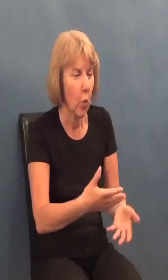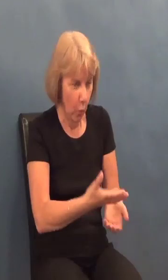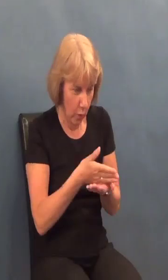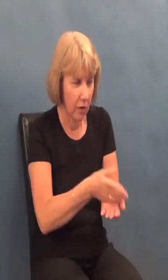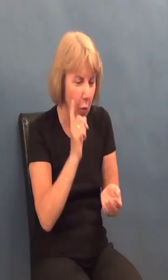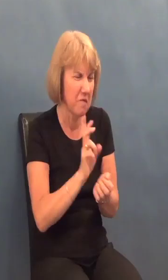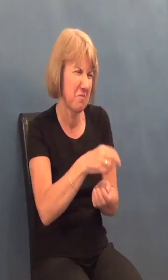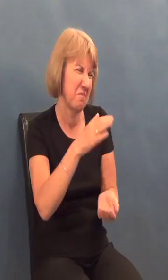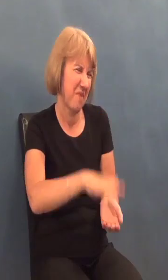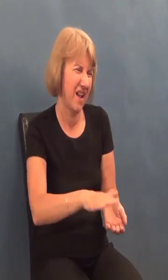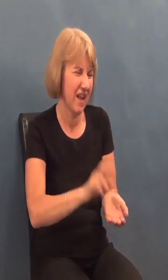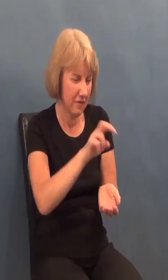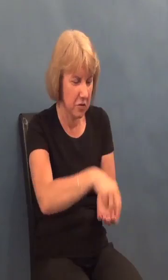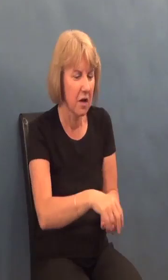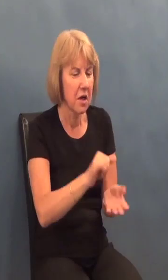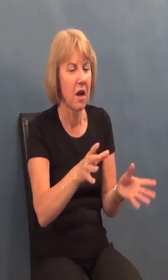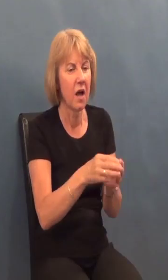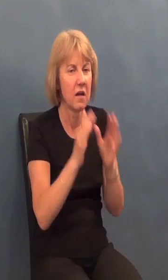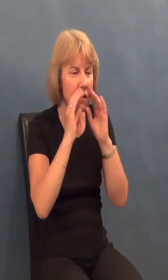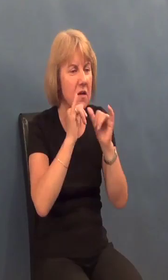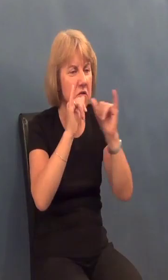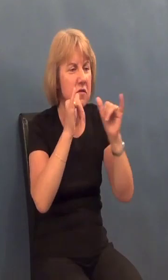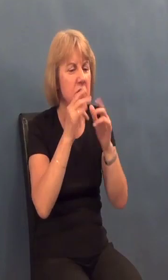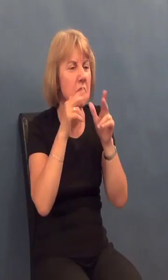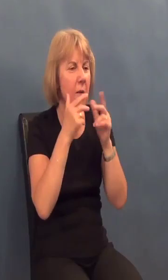Chłopak też wyskakuje, to jest na parterze. I razem wołają żabę, krzyczą.